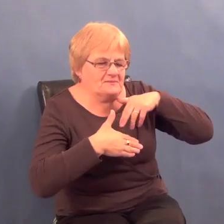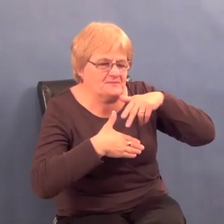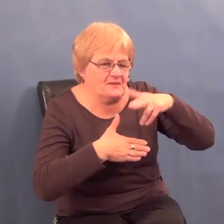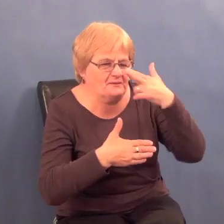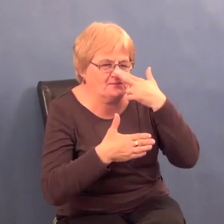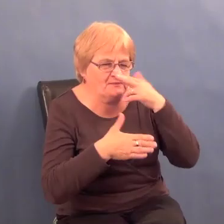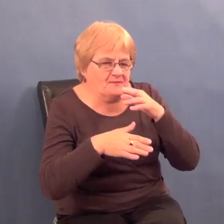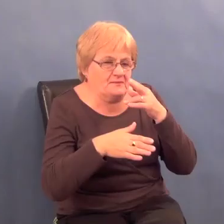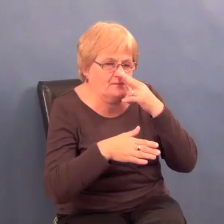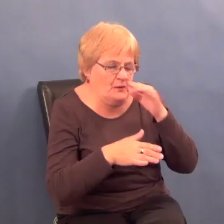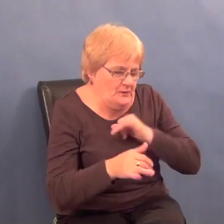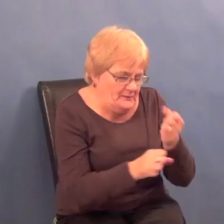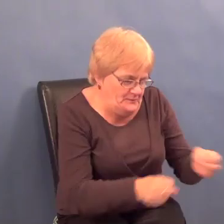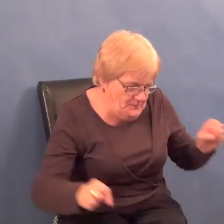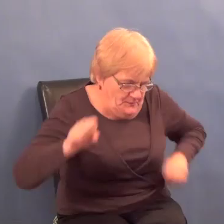Smarkacz na wszelki wypadek zbiera kamienie, wkłada je do kieszeni.